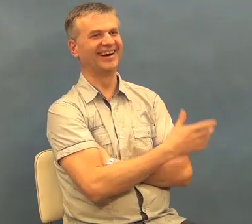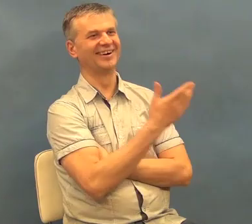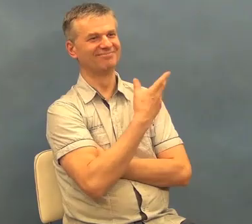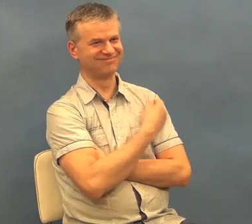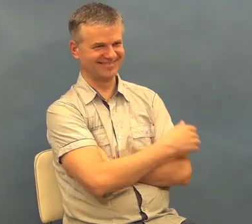Ulżyło mi.